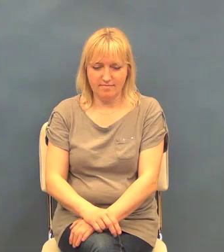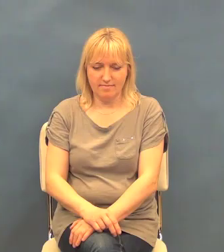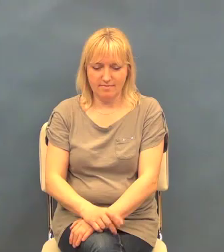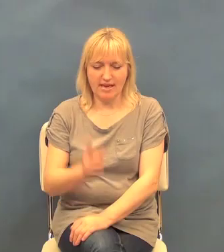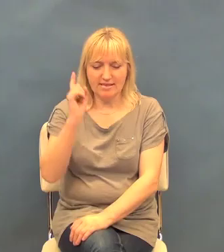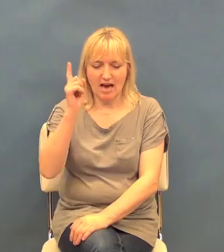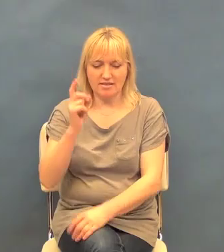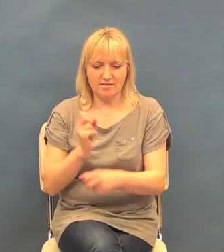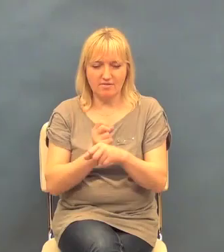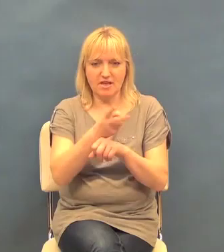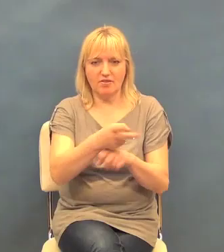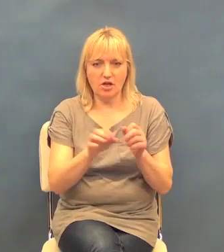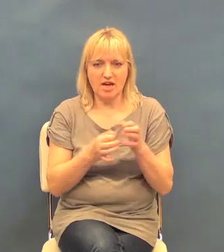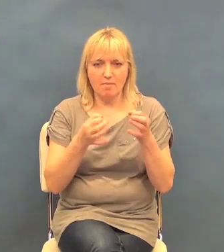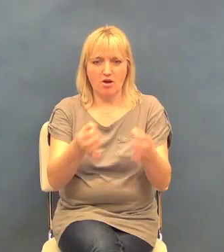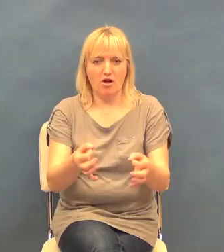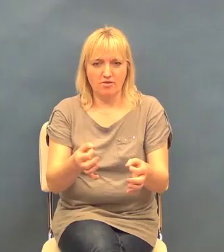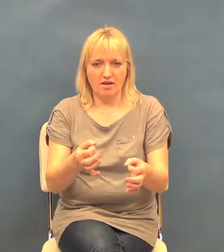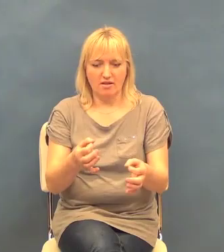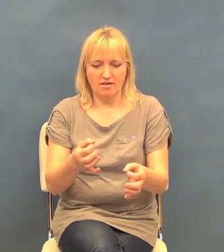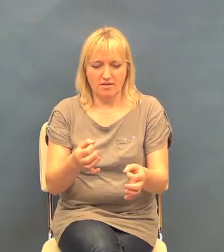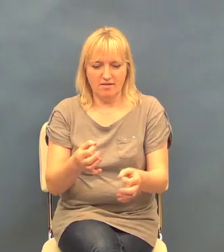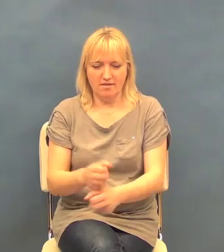Zakaz wsiadania do samochodu.